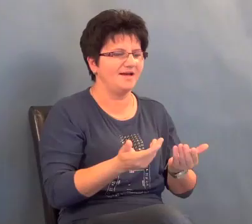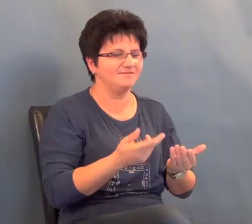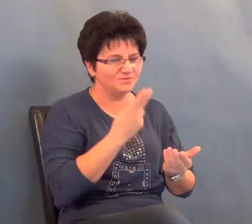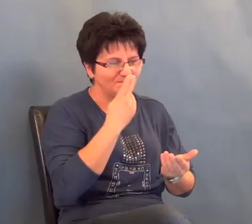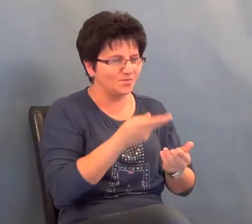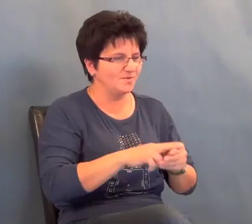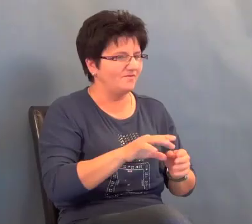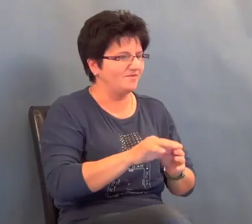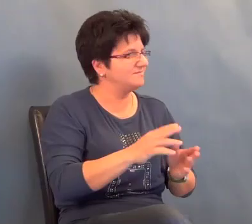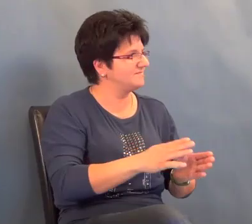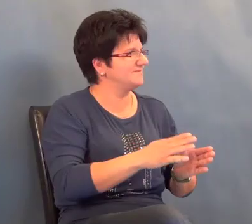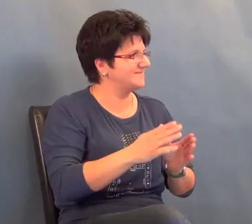Zobaczyć, wybrać któryś termin.